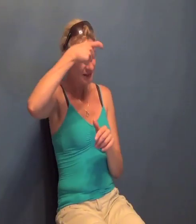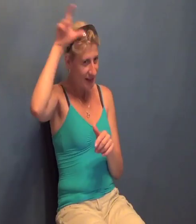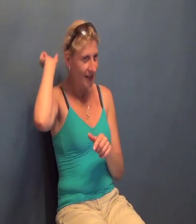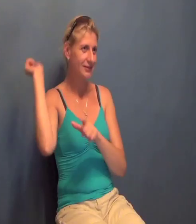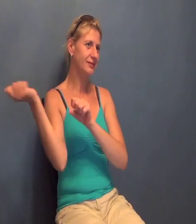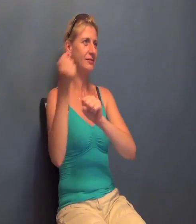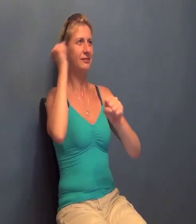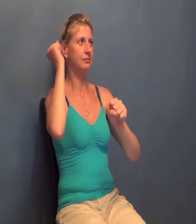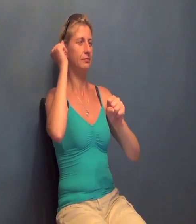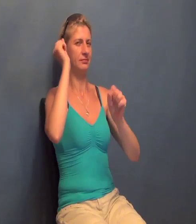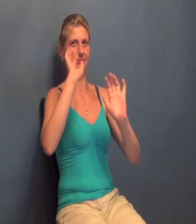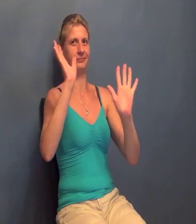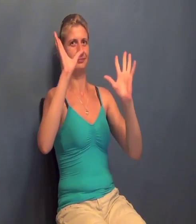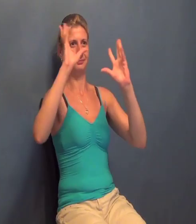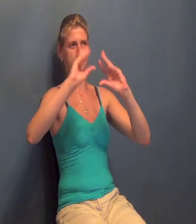Zanim uderzają w drzwi, alarm przestaje wyć.